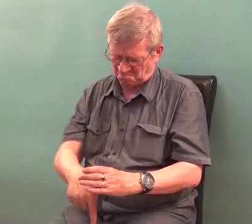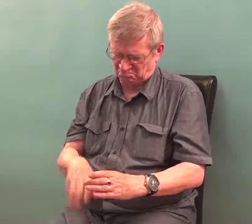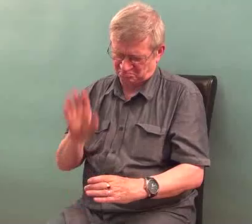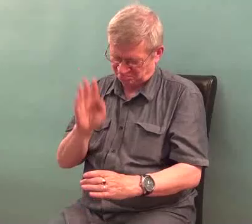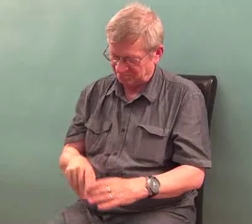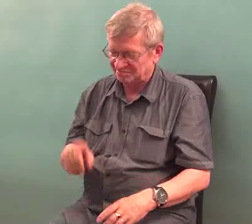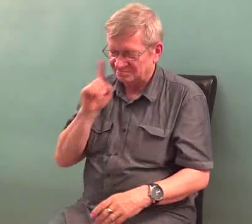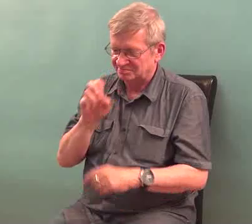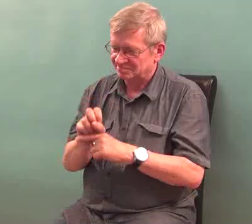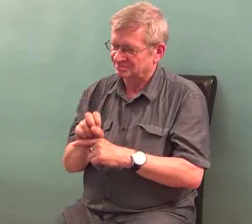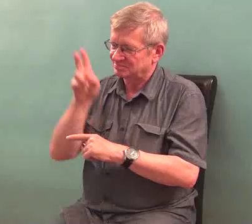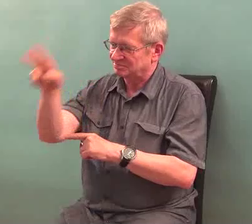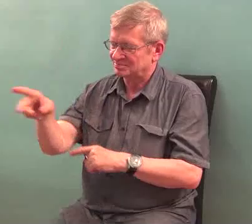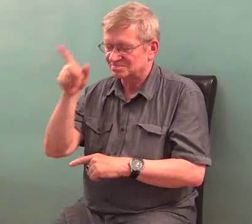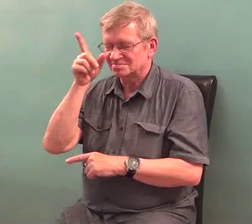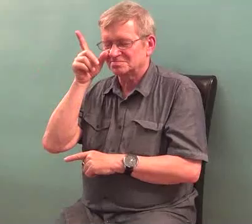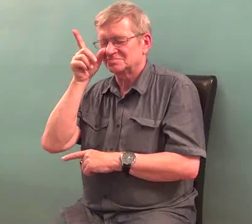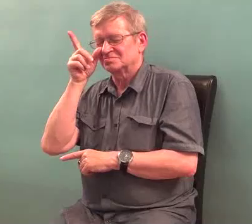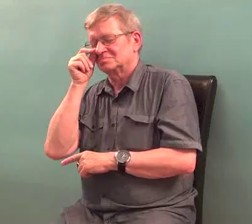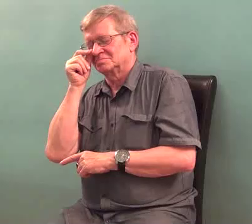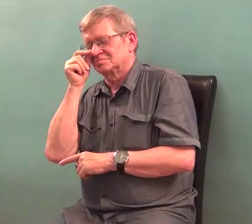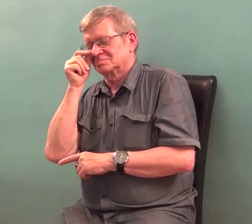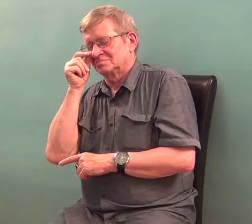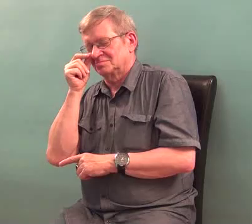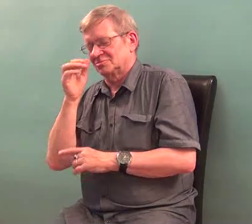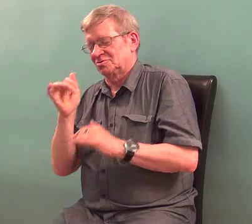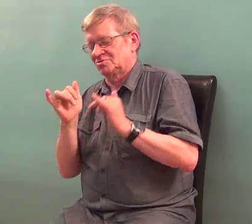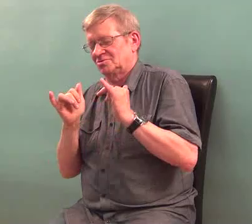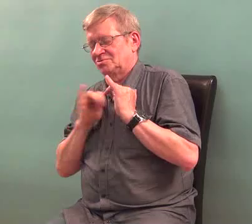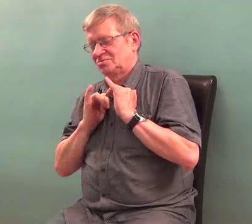Chłopiec wszedł do łóżka i zasnął, odpoczywał.